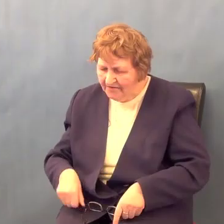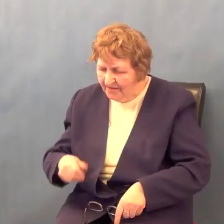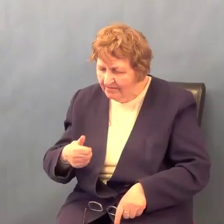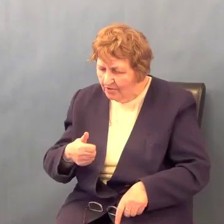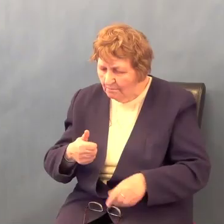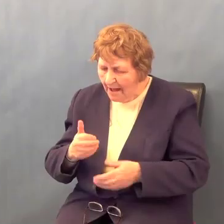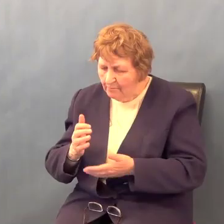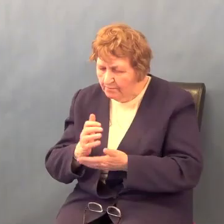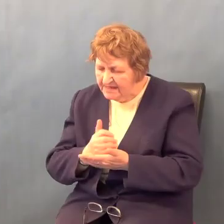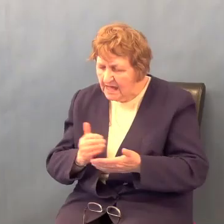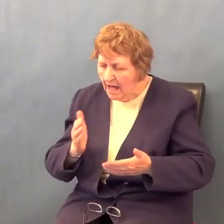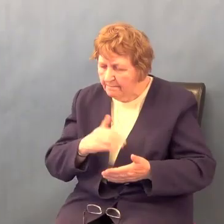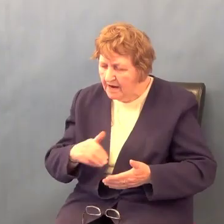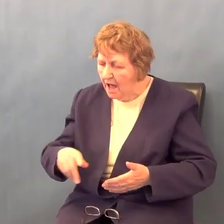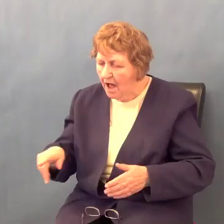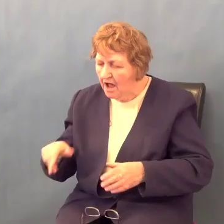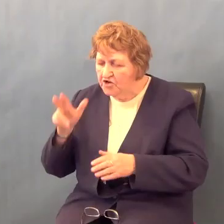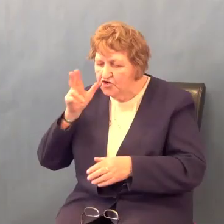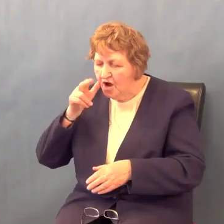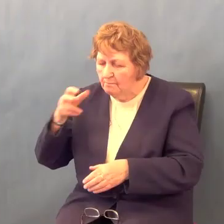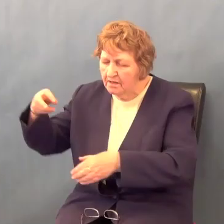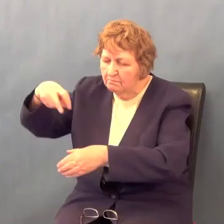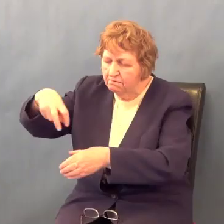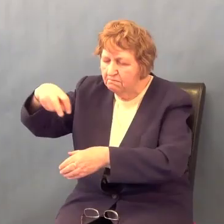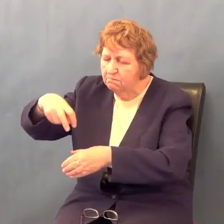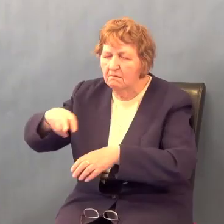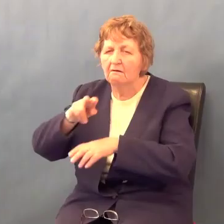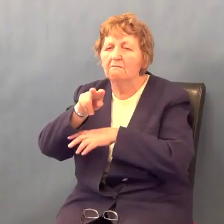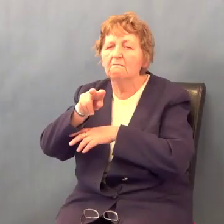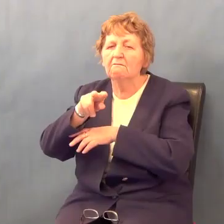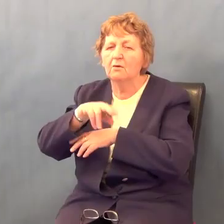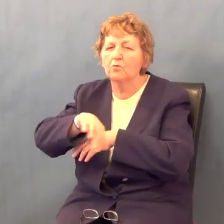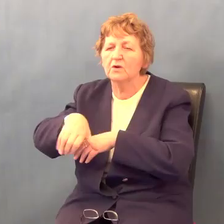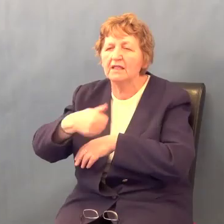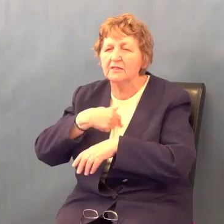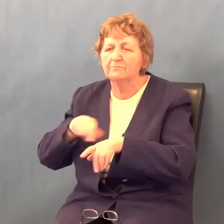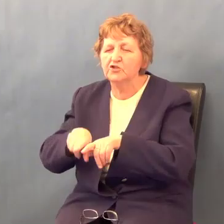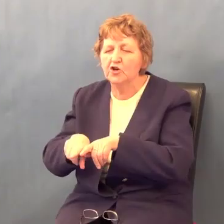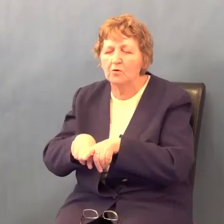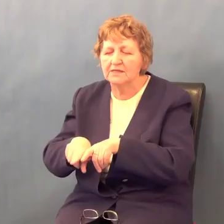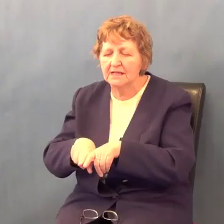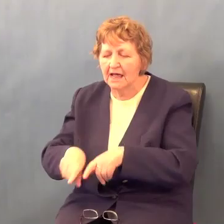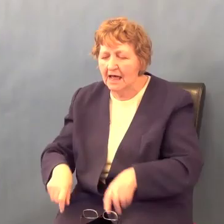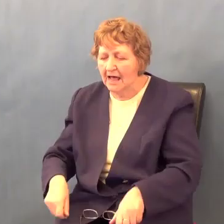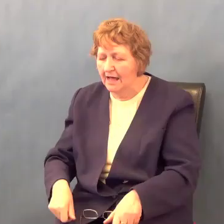Chłopak zabrał żabę, a druga żaba wskoczyła na drzewo i patrzy, że chłopak ukradł jej siostrę.